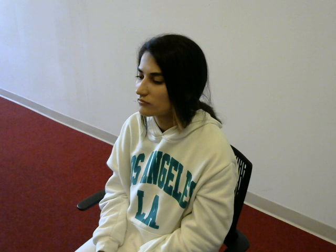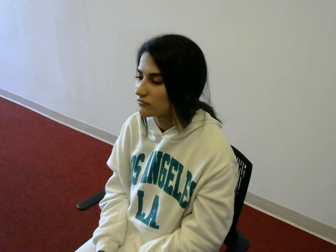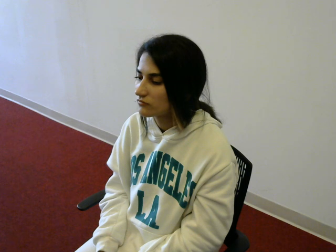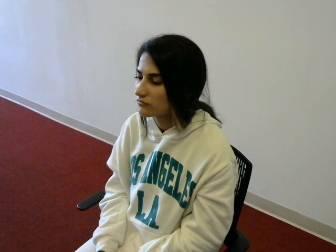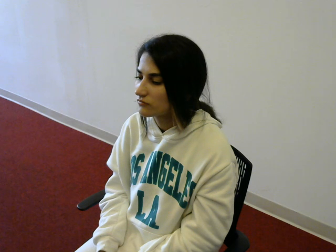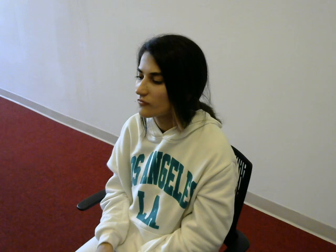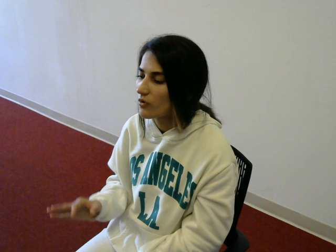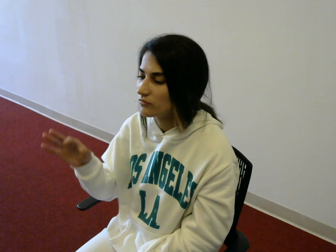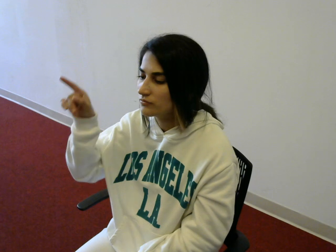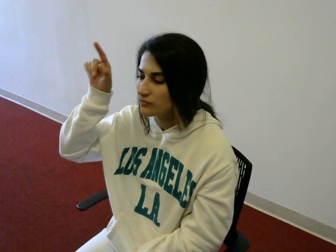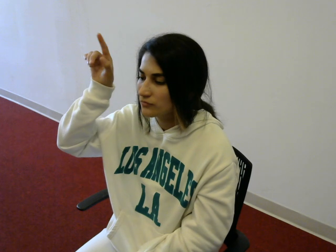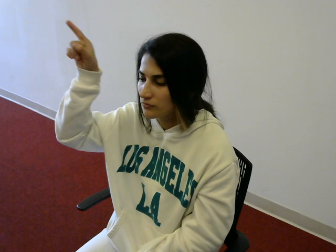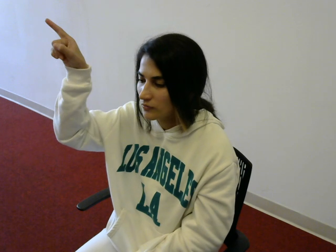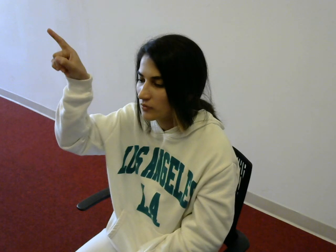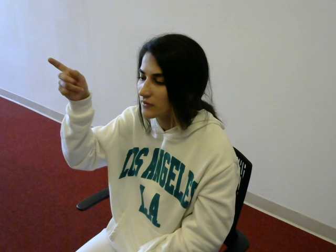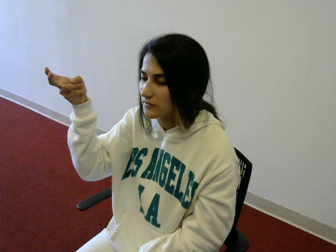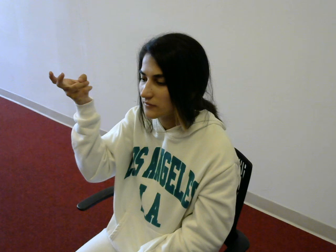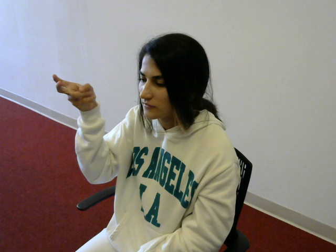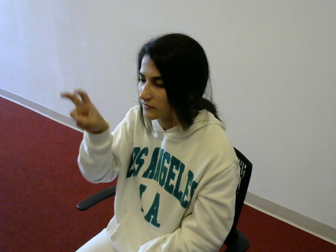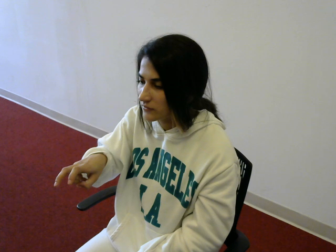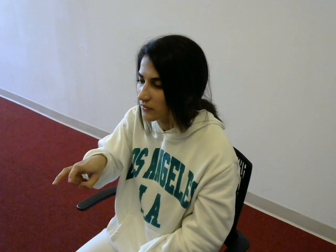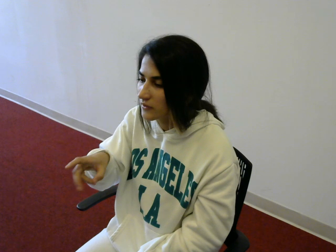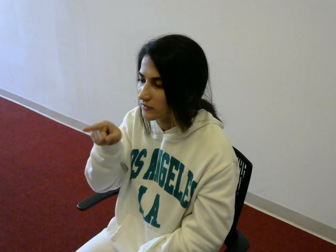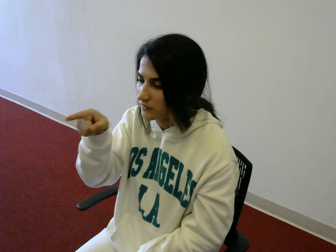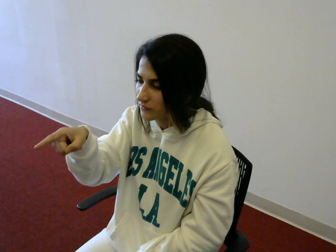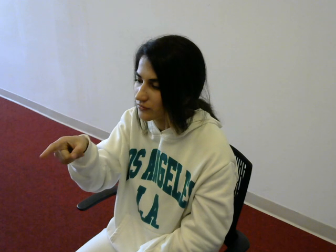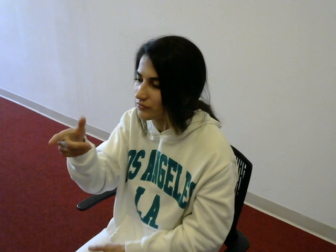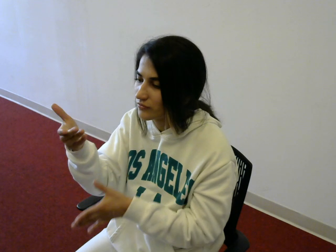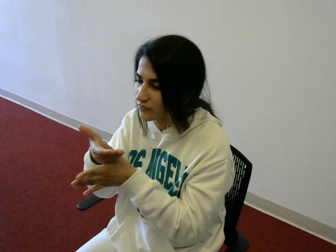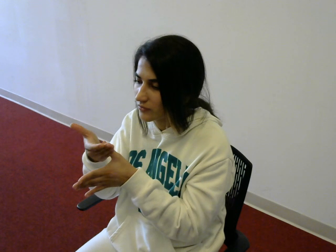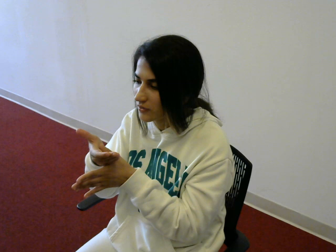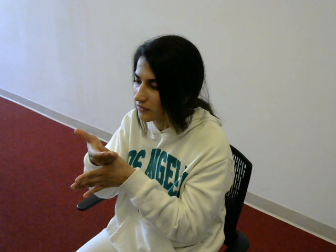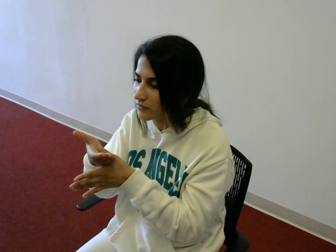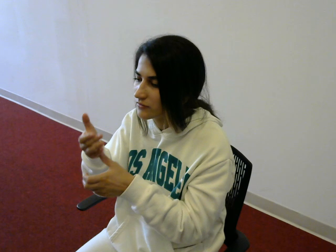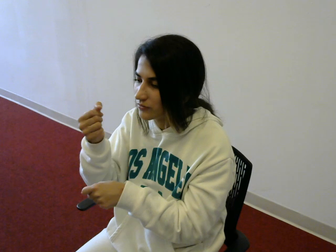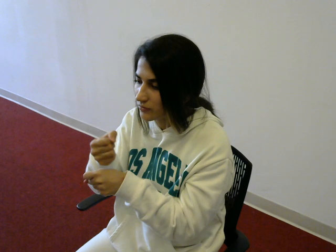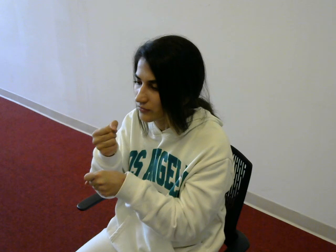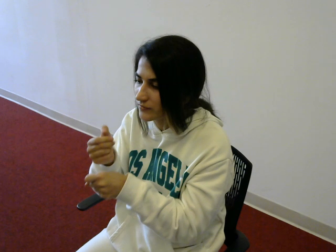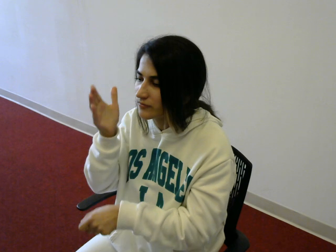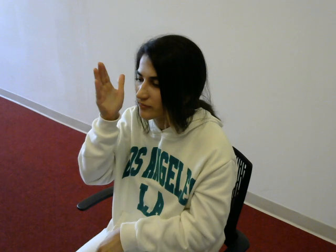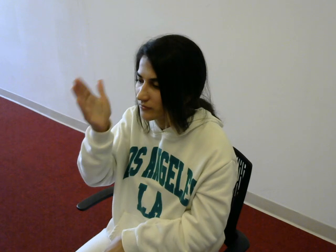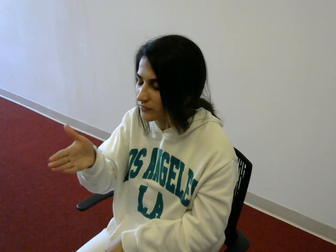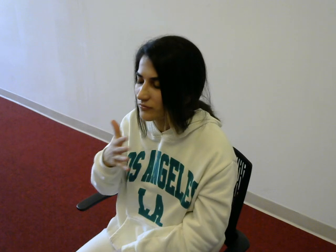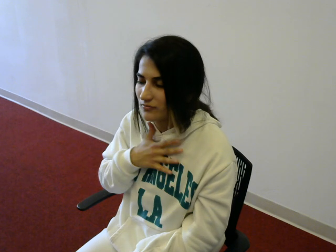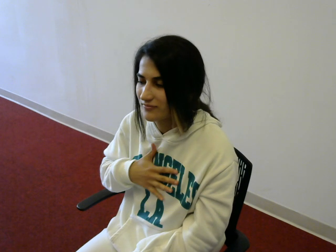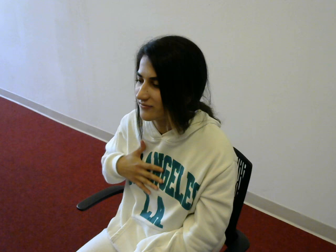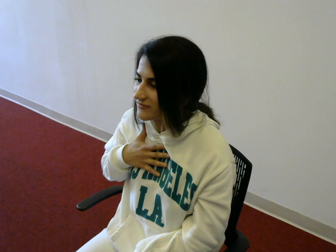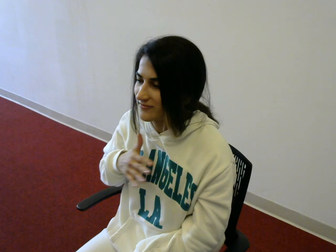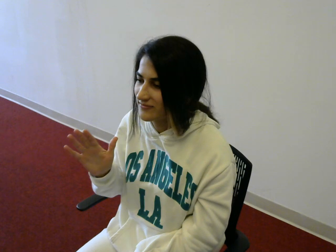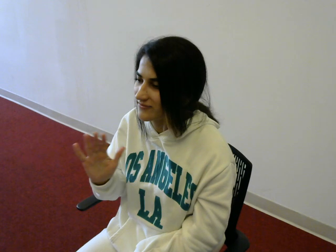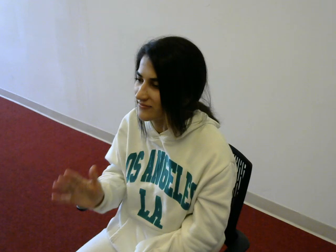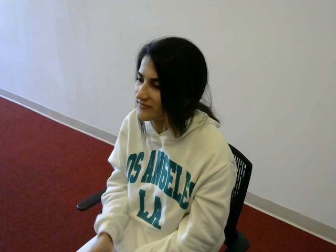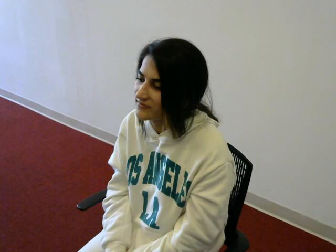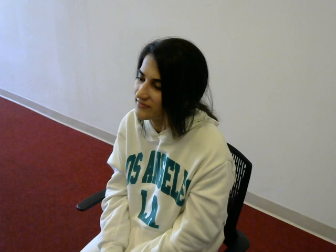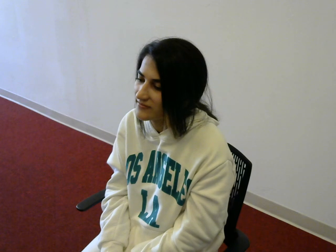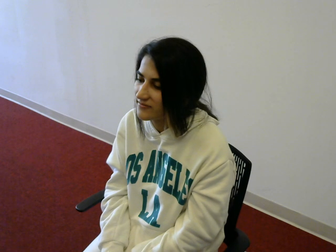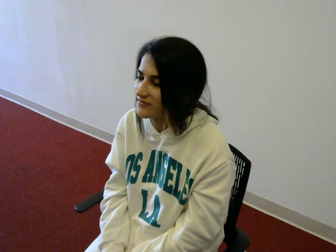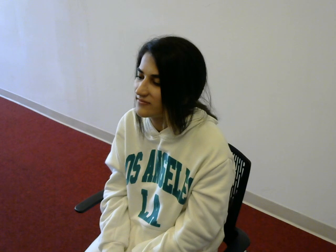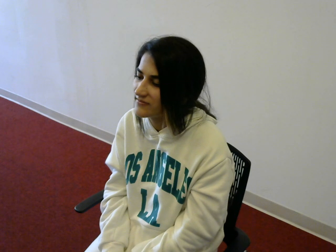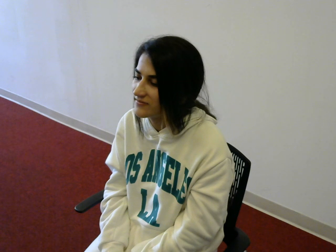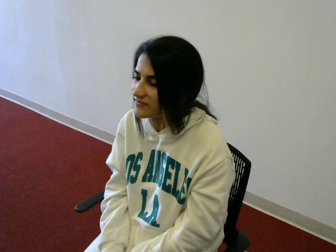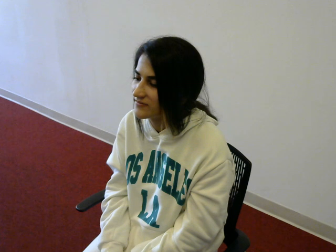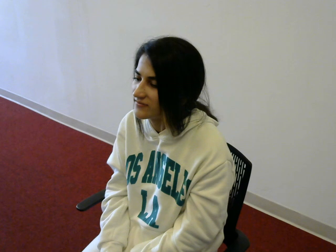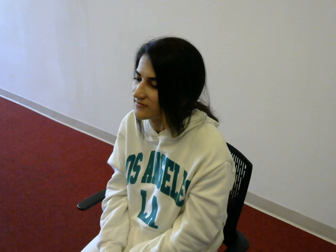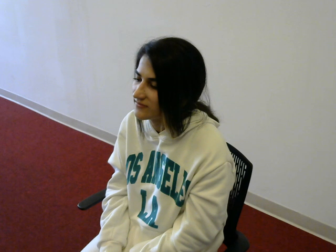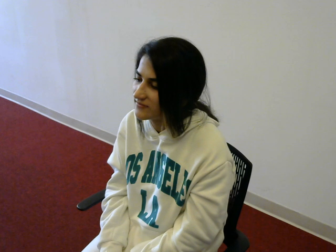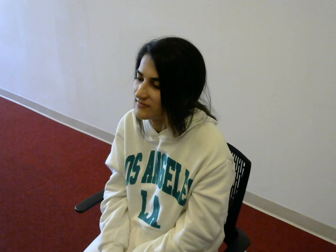O gəlib sizə kömək edəcək, narahat olmayın